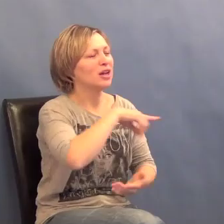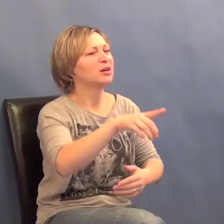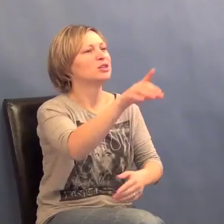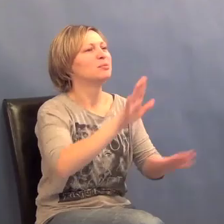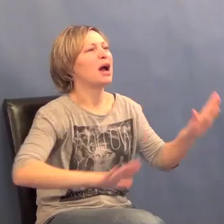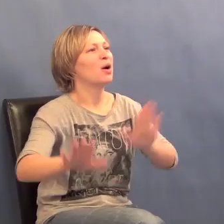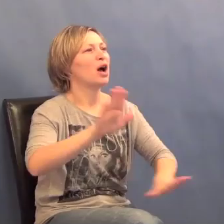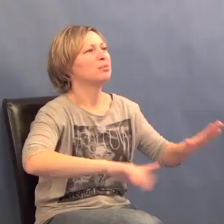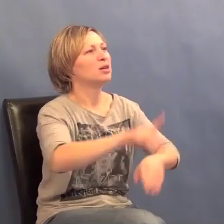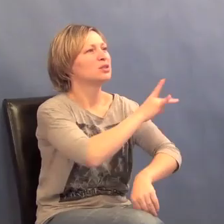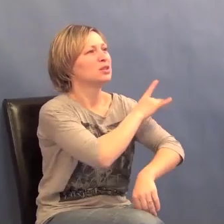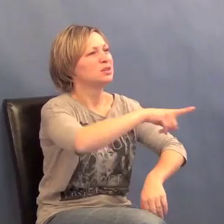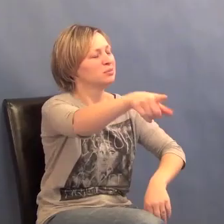To jest Małgosia, to jest ciocia.